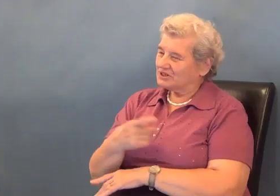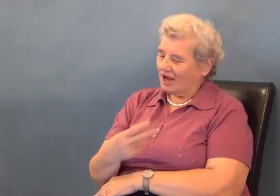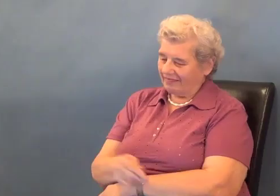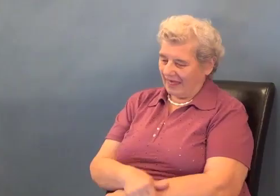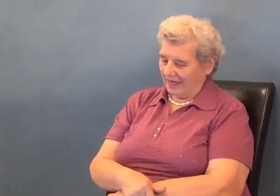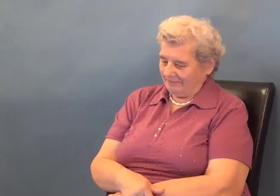Ja myślę, że nie.